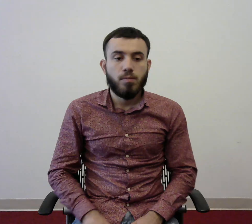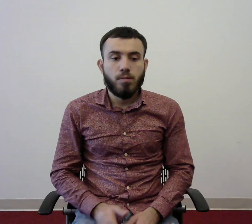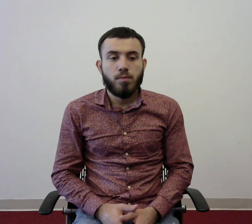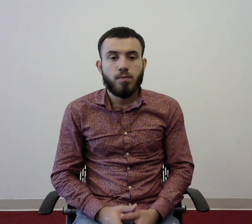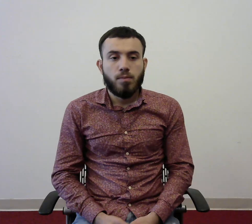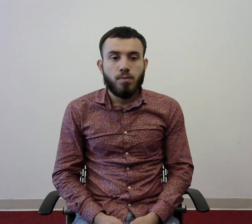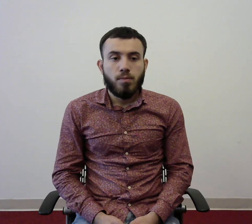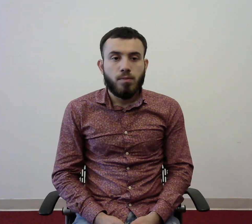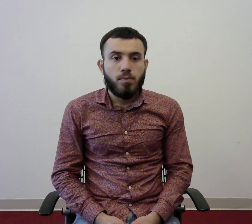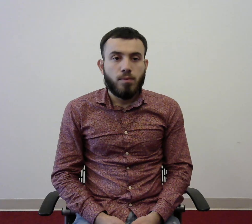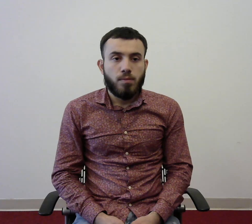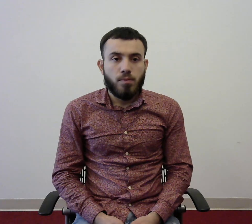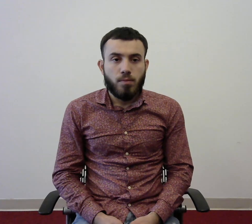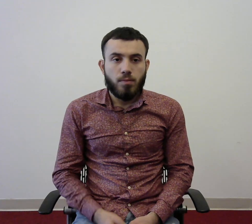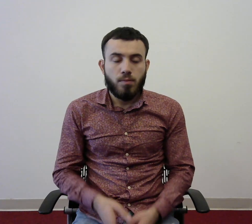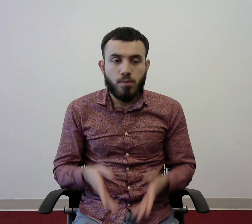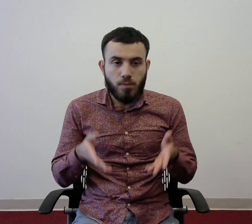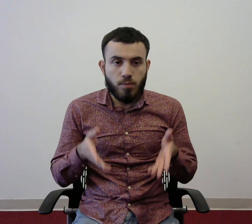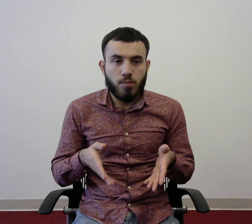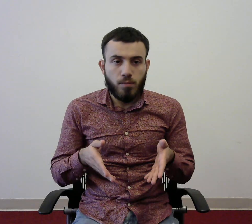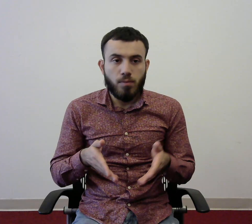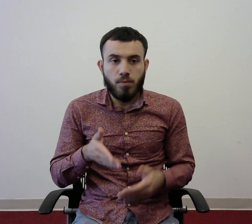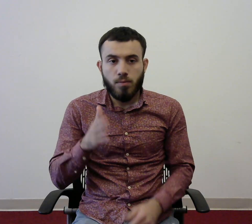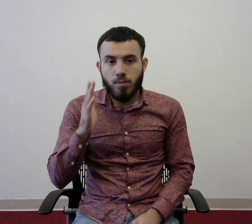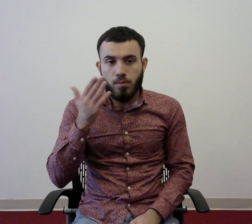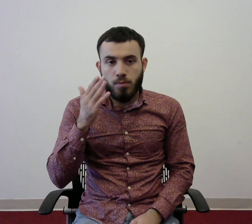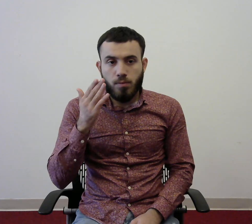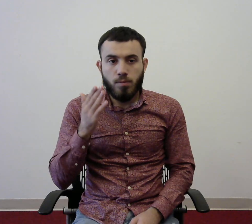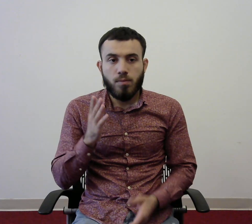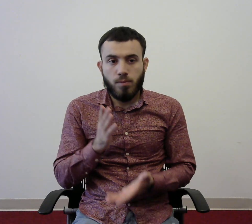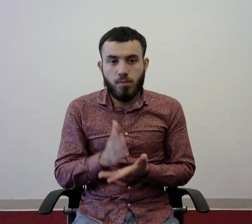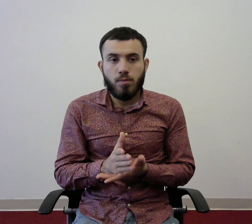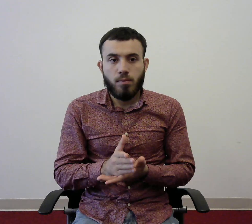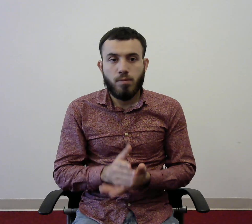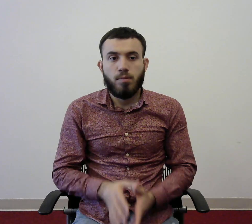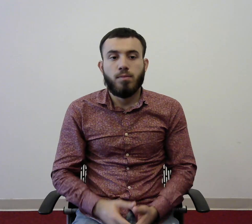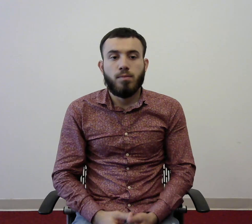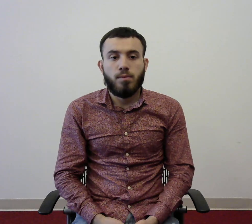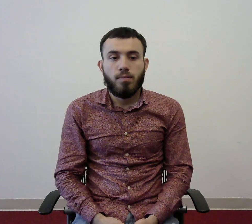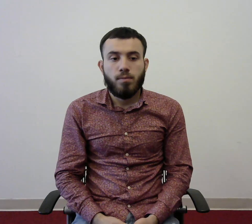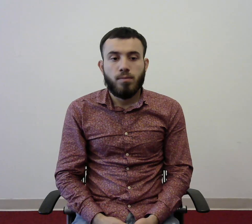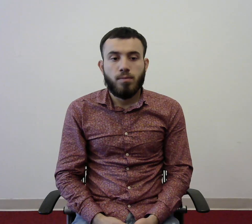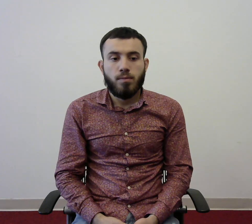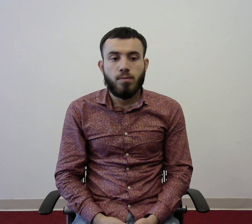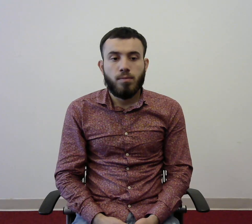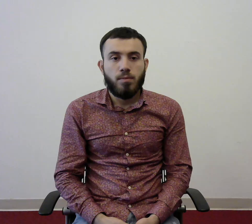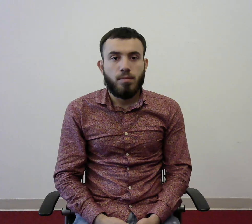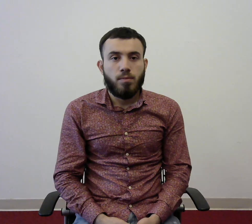Burda güzgü varmı?